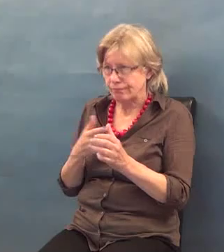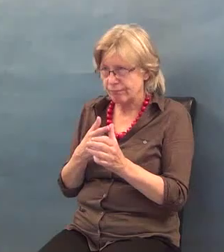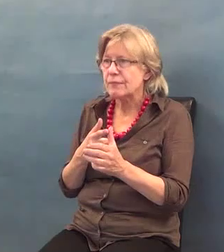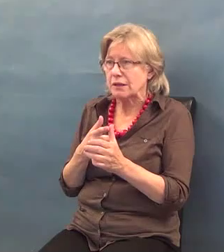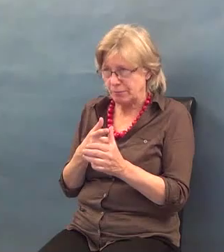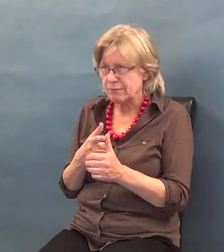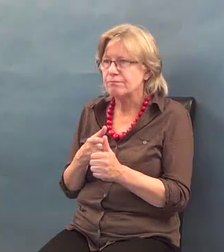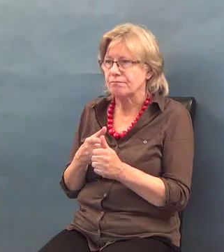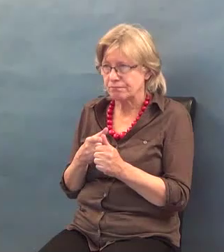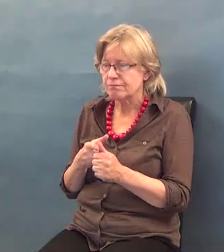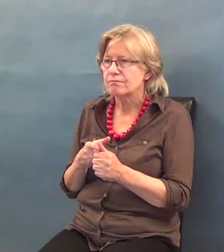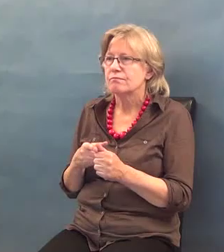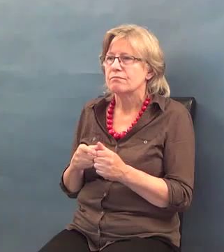Po pierwsze...